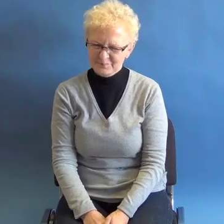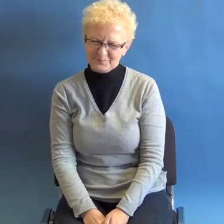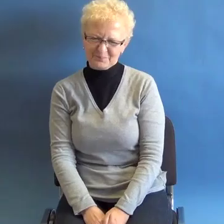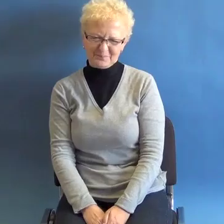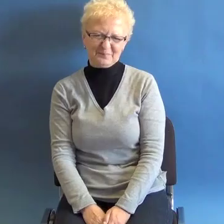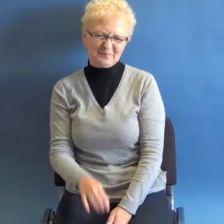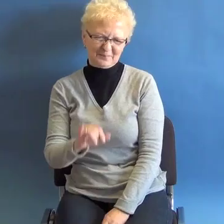Tak.